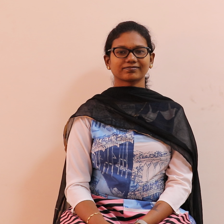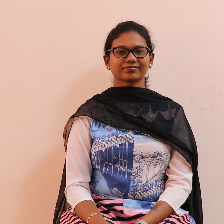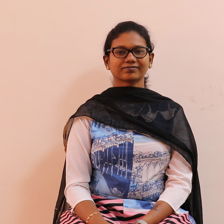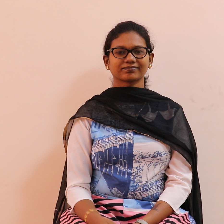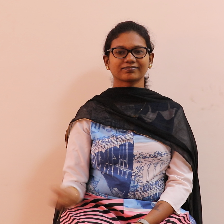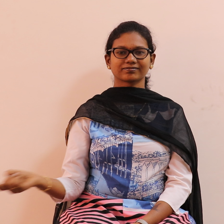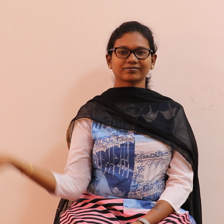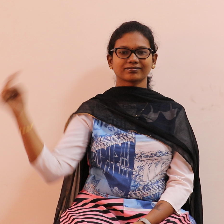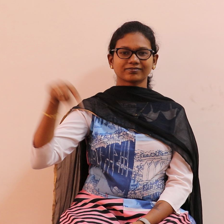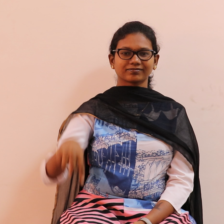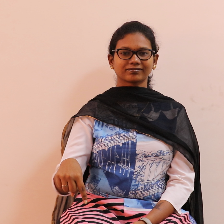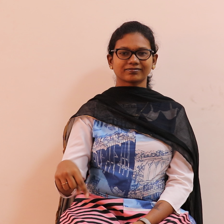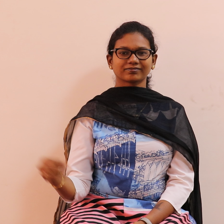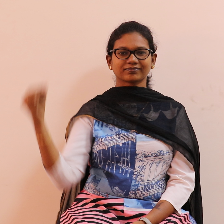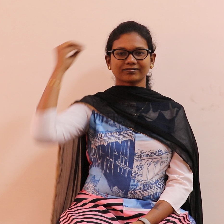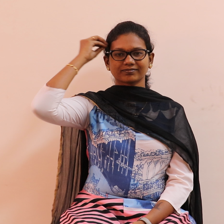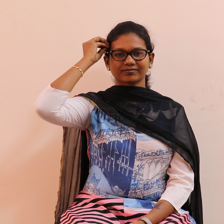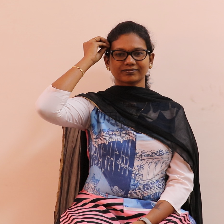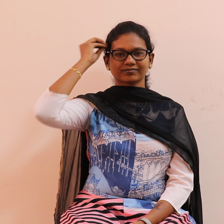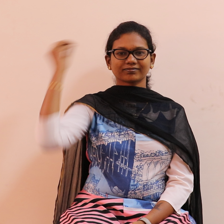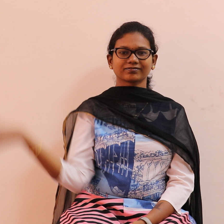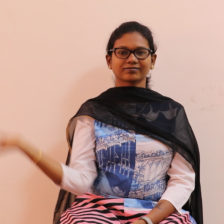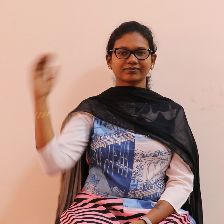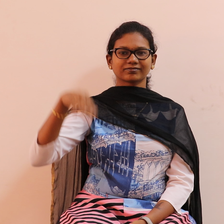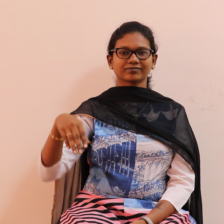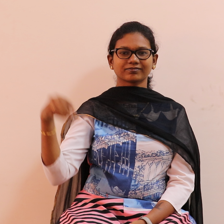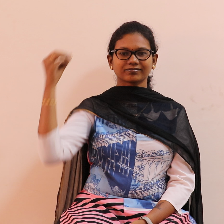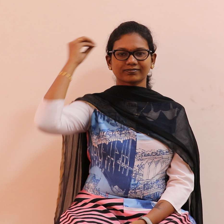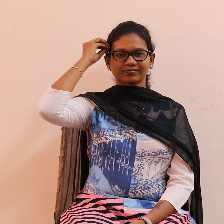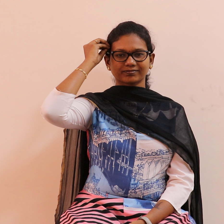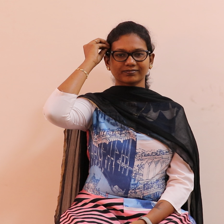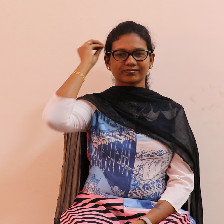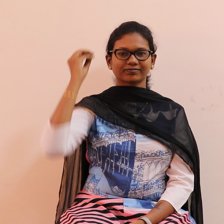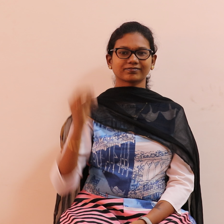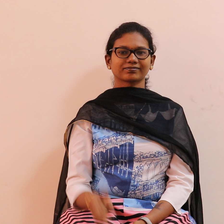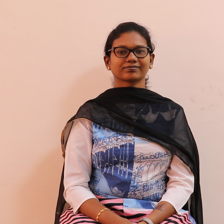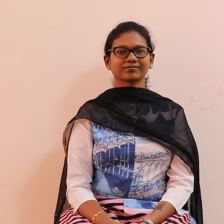i somehow got to know about it